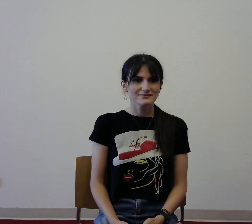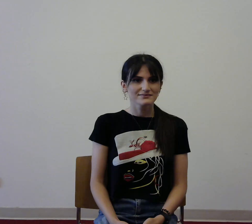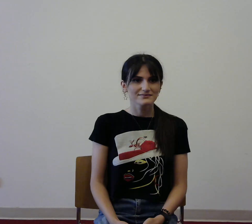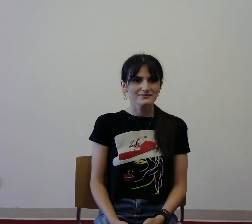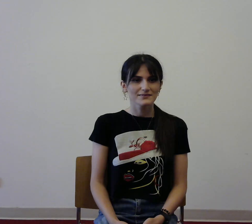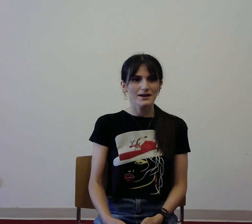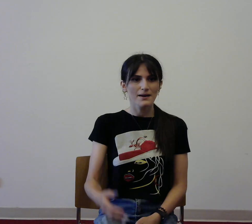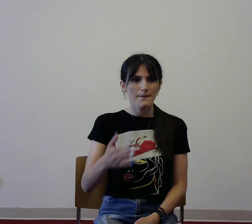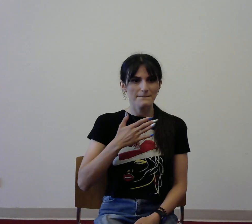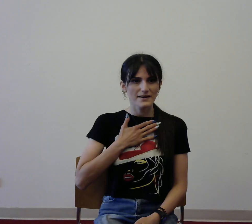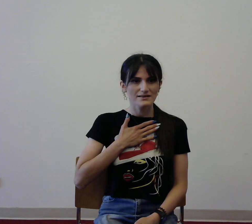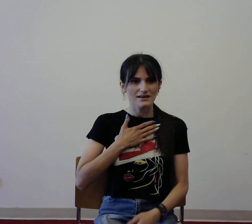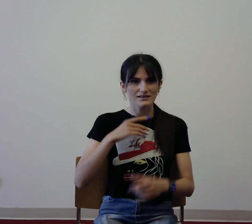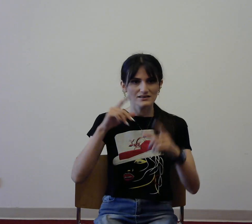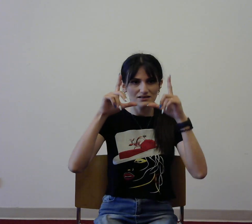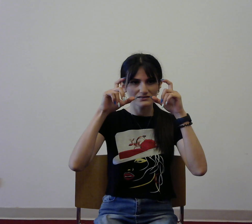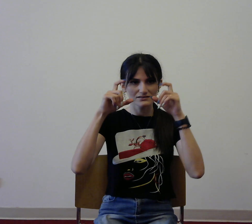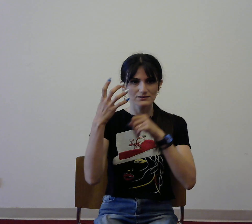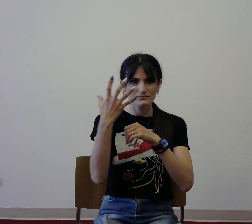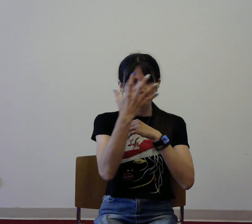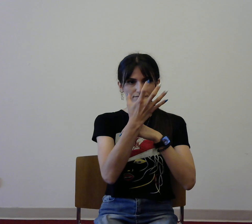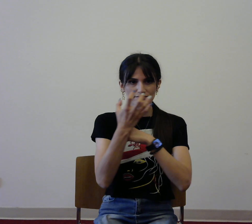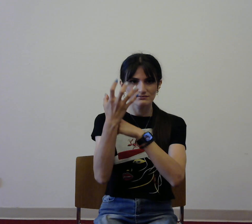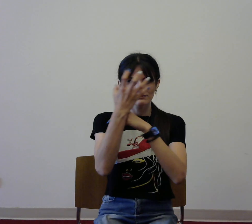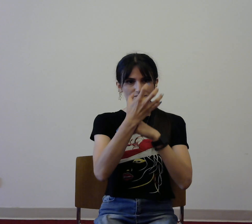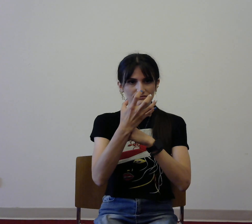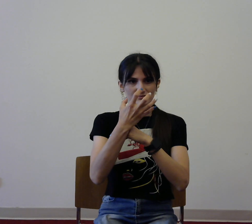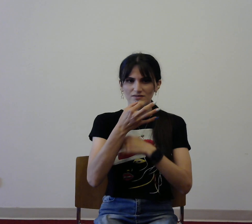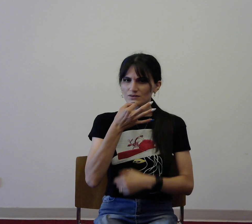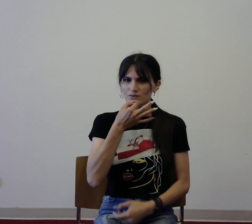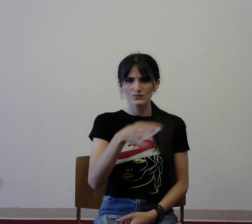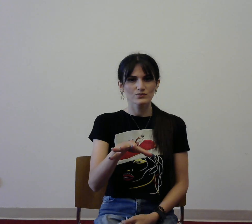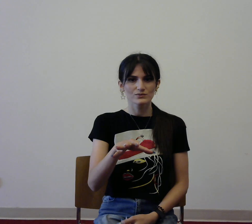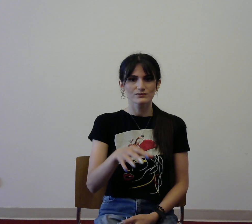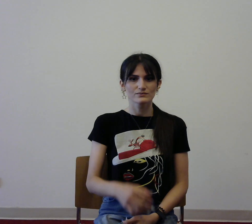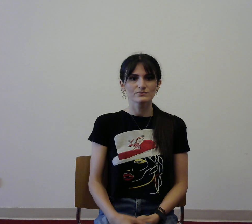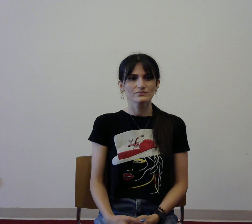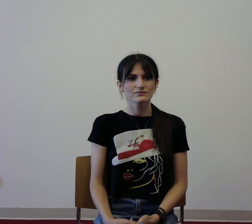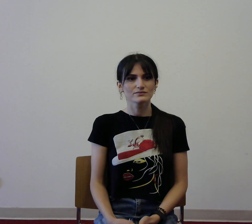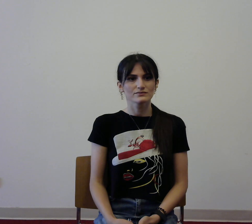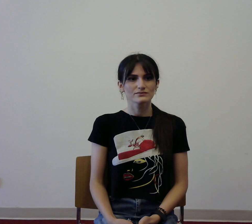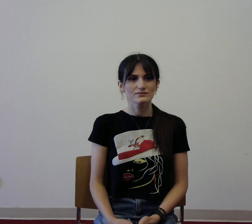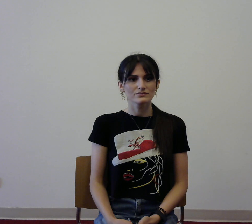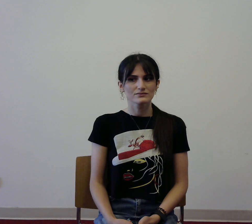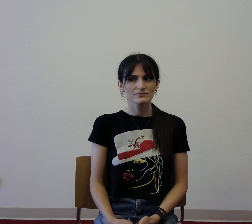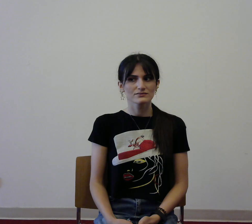Mənim şəkil çəkdirməkdən xoşum gəlir